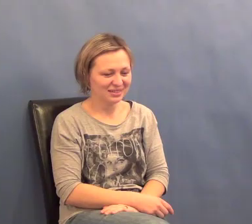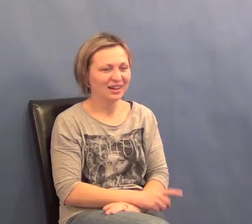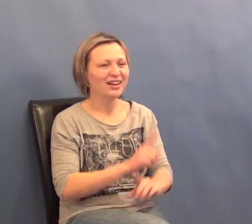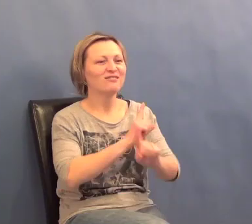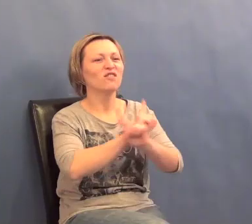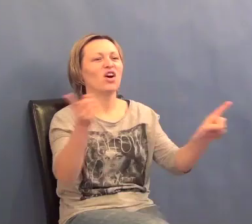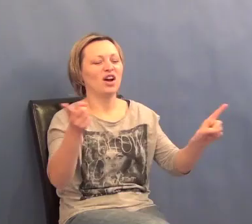Nie wolno.